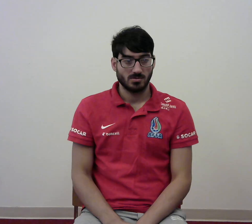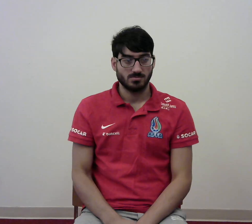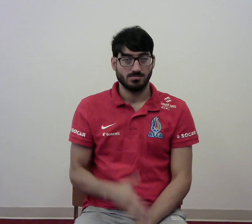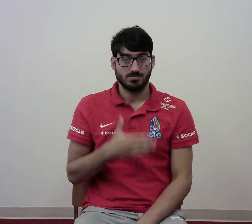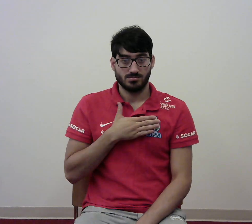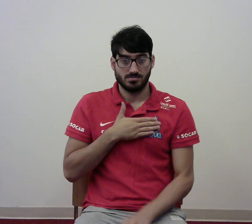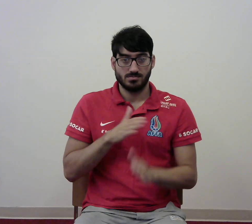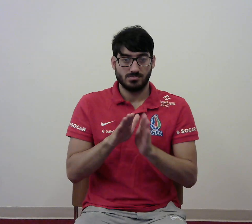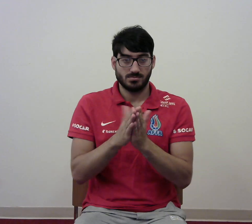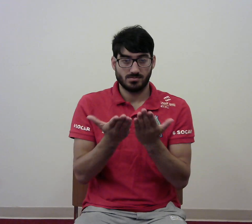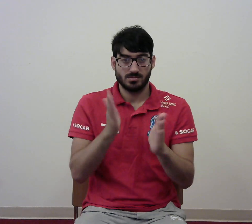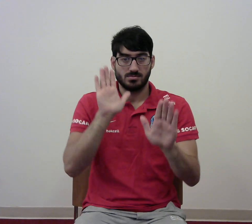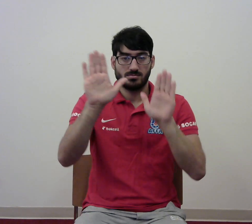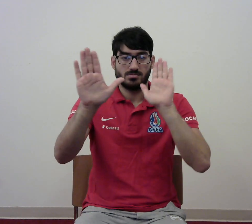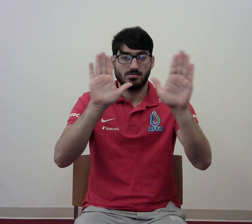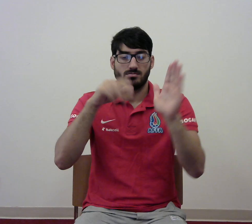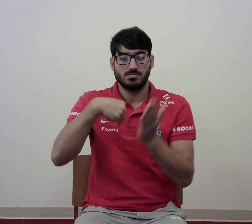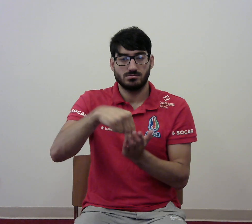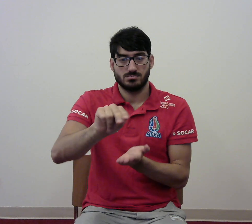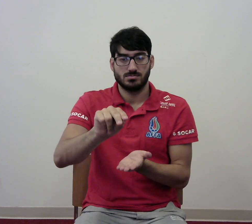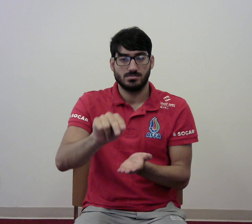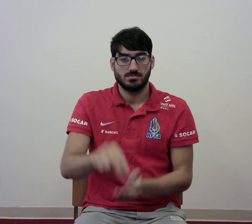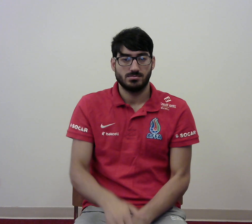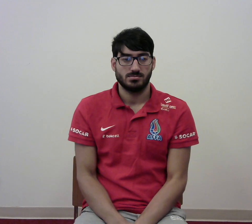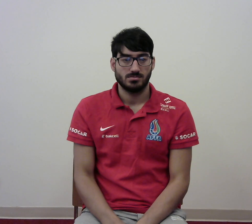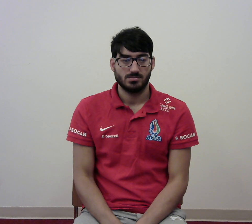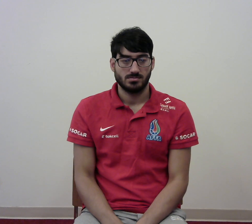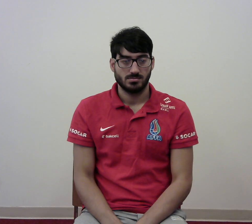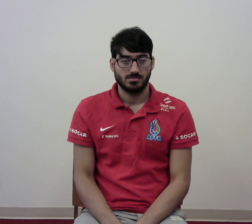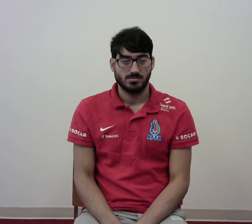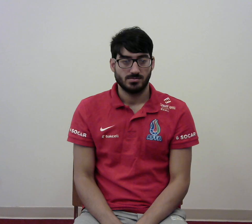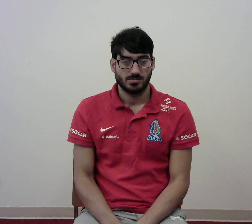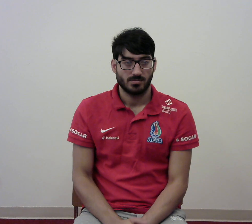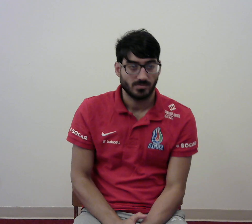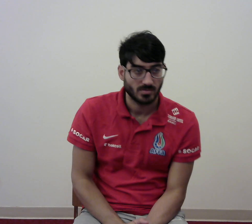Bu kitabları sərgidən almışam